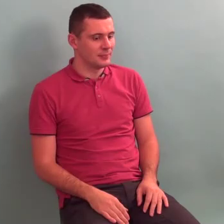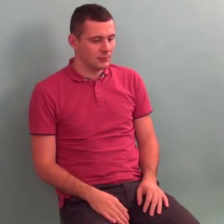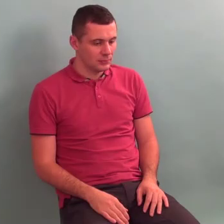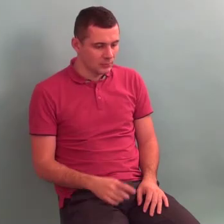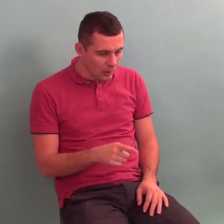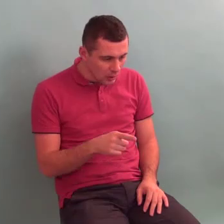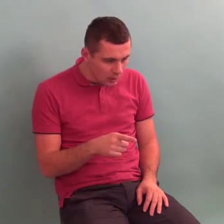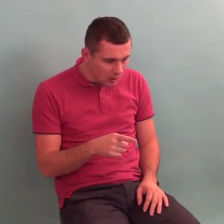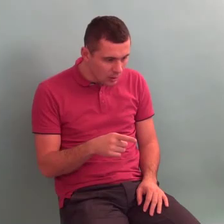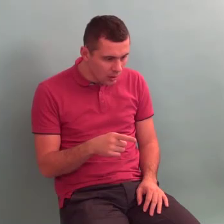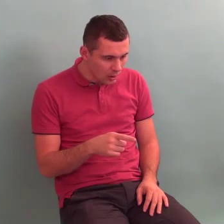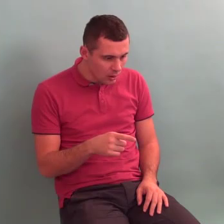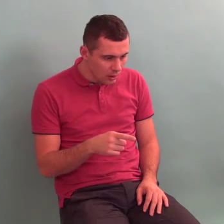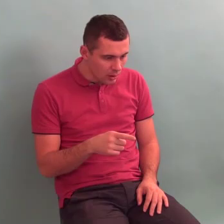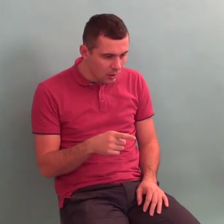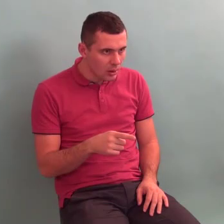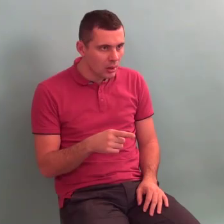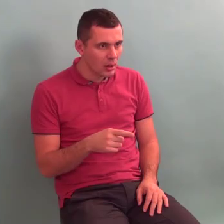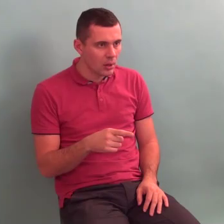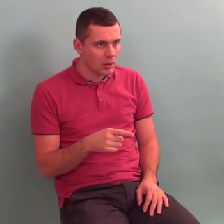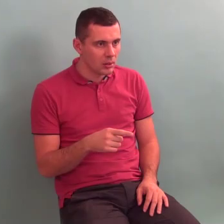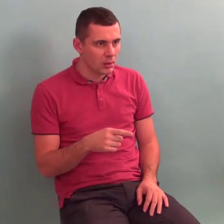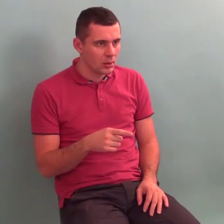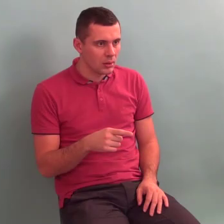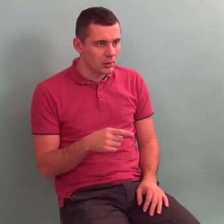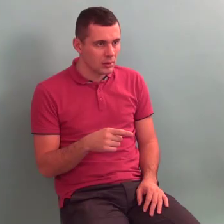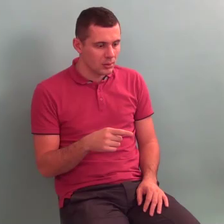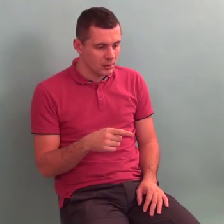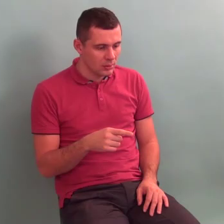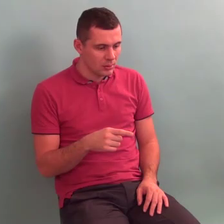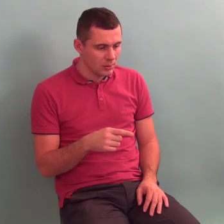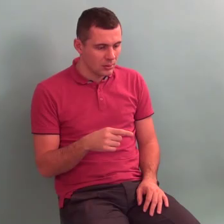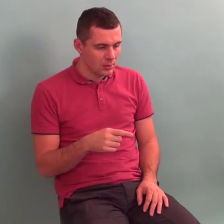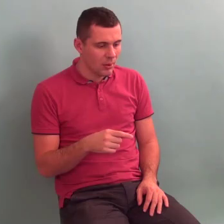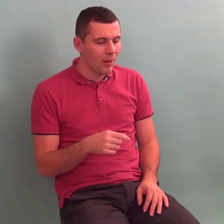To?